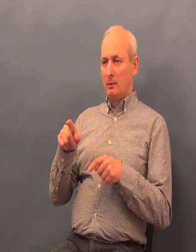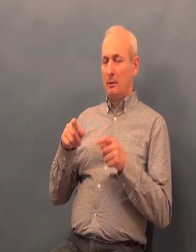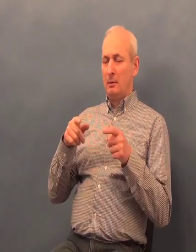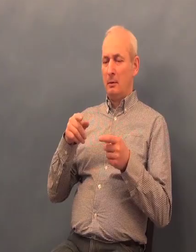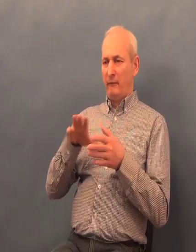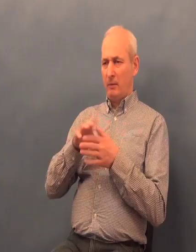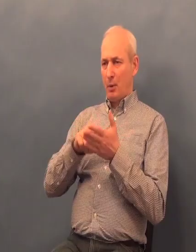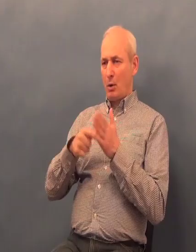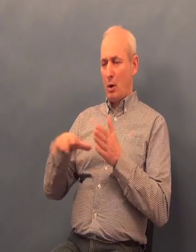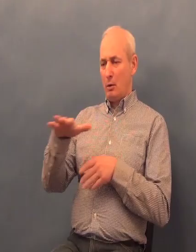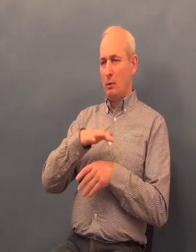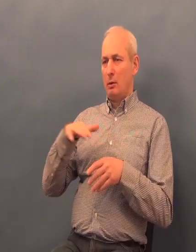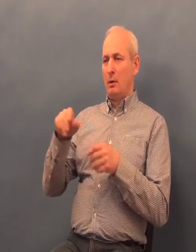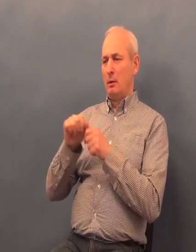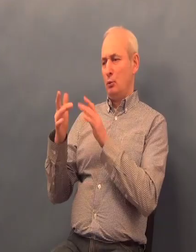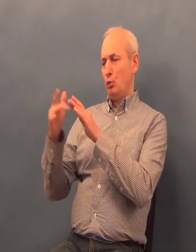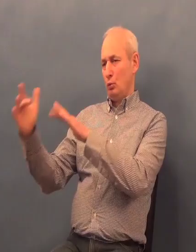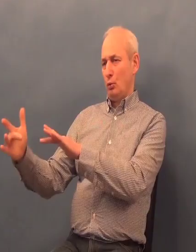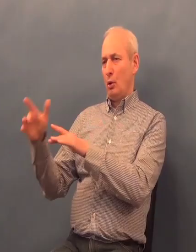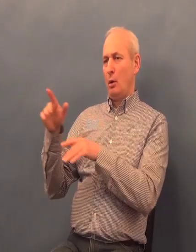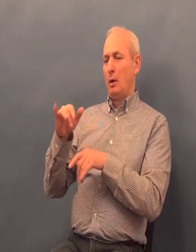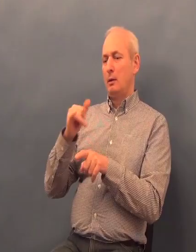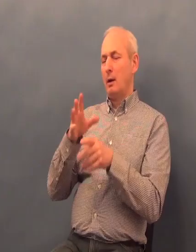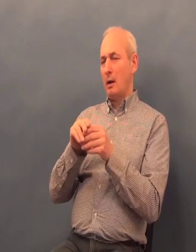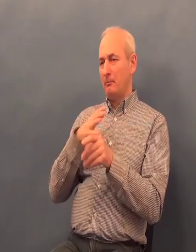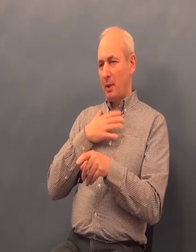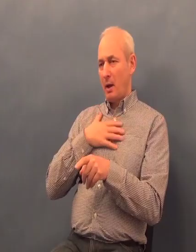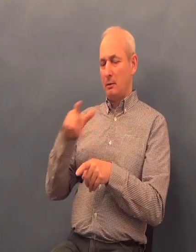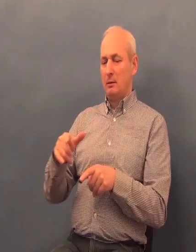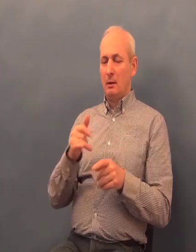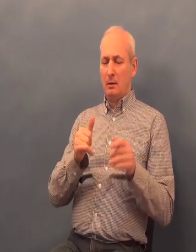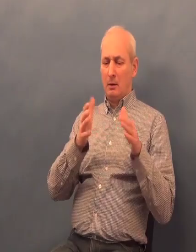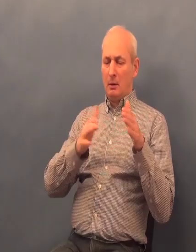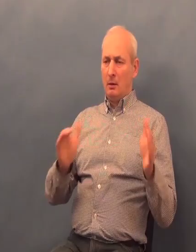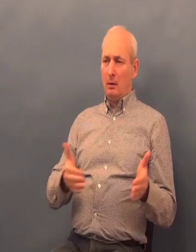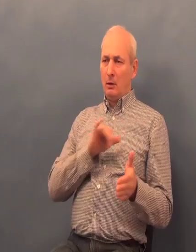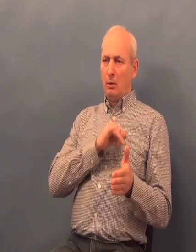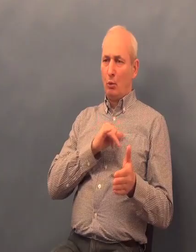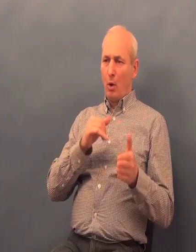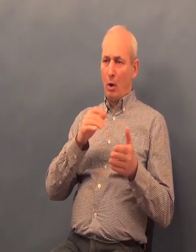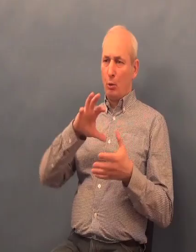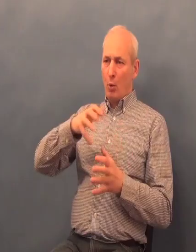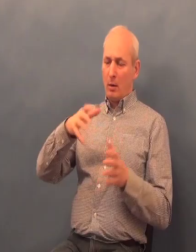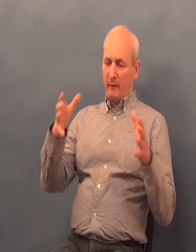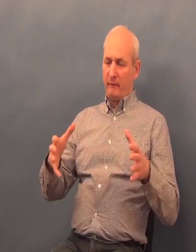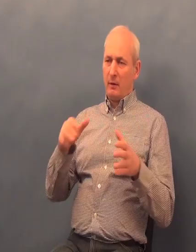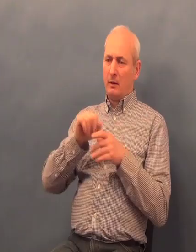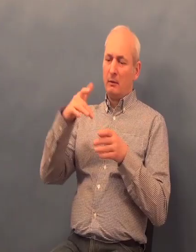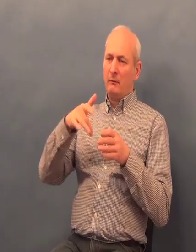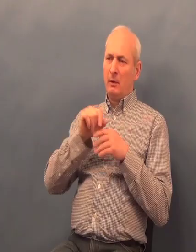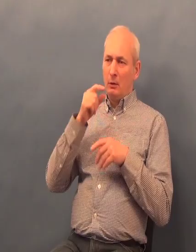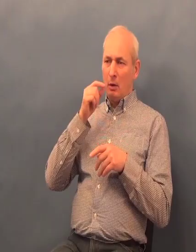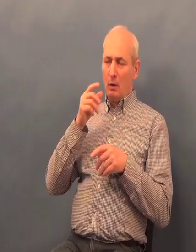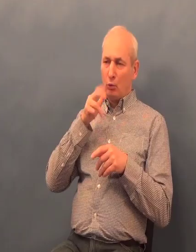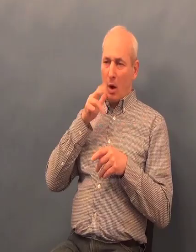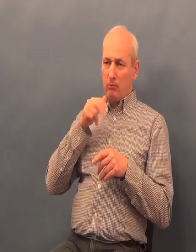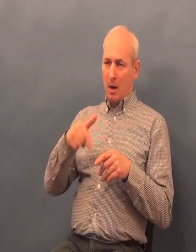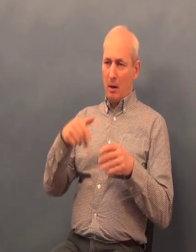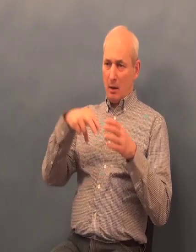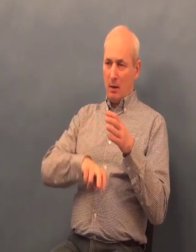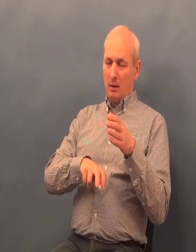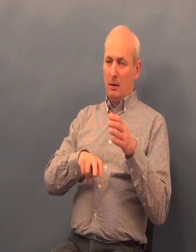W pokoju po jednej stronie jest łóżko, obok niego stoi chłopiec z psem. Naprzeciwko jest słoik z żabą w środku.